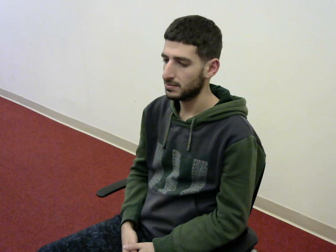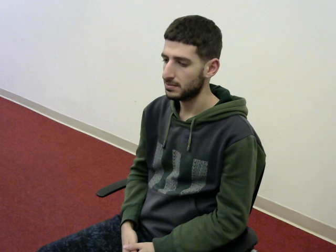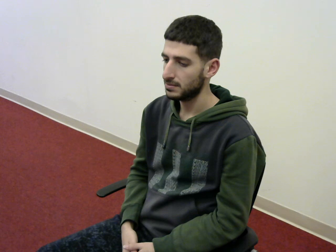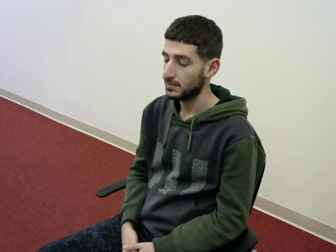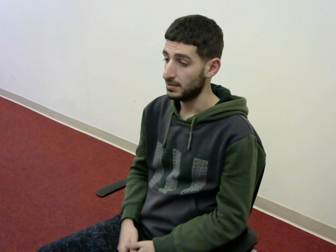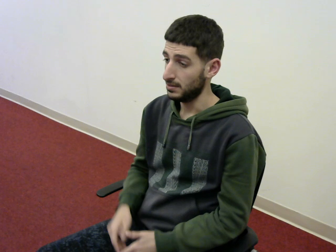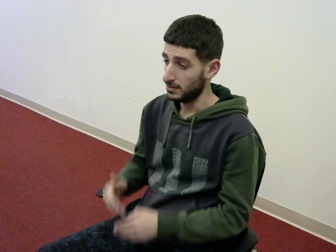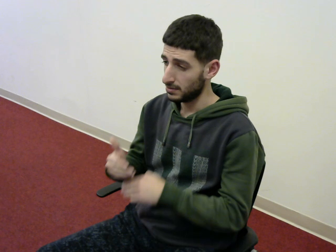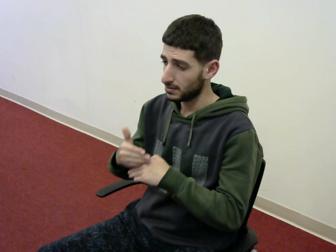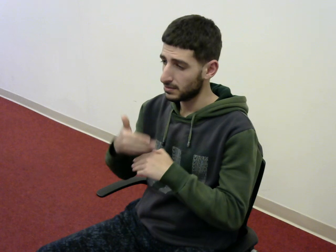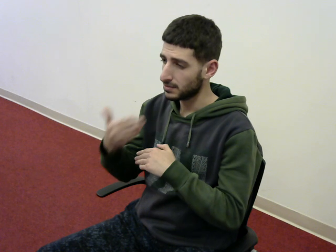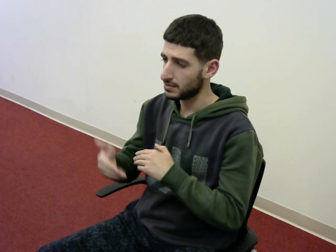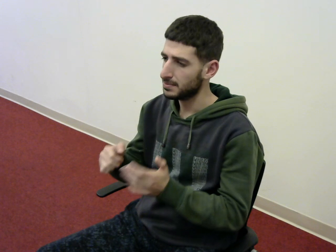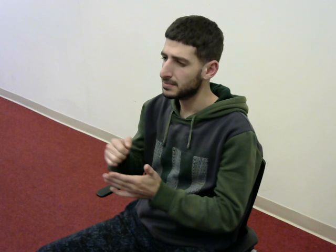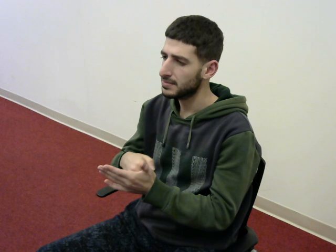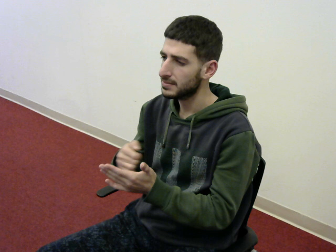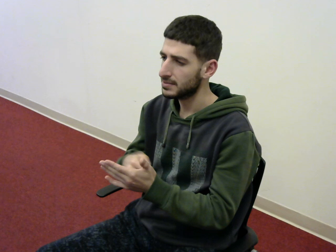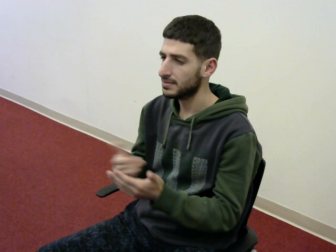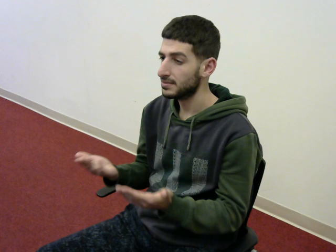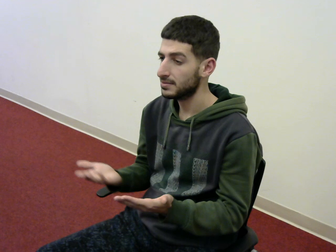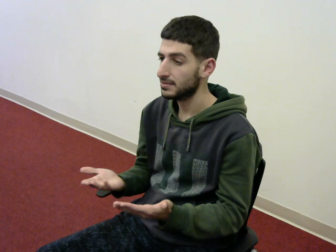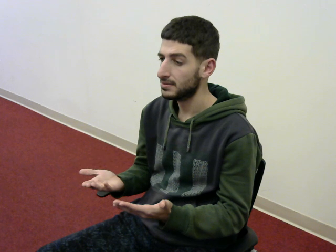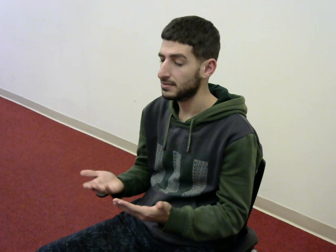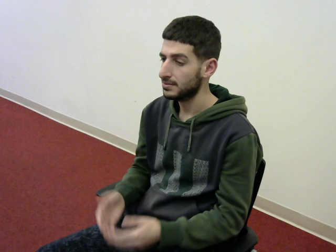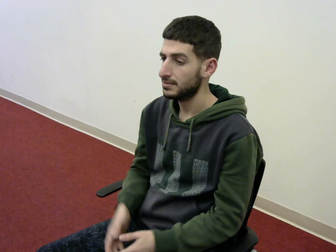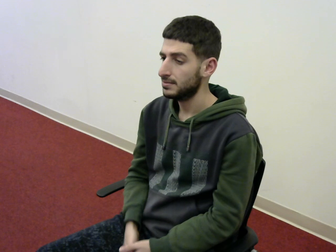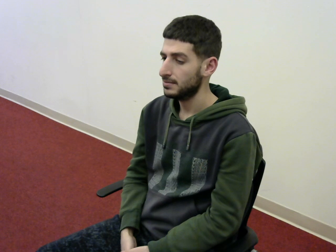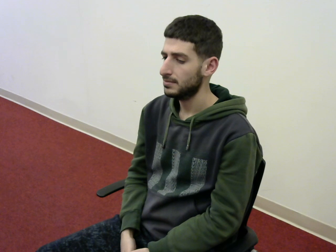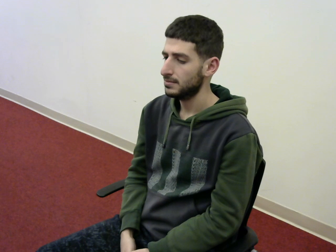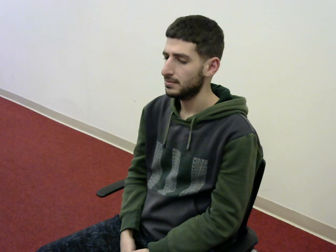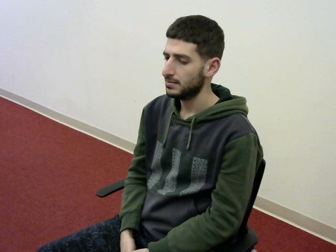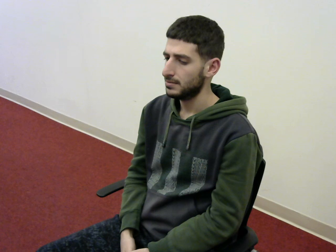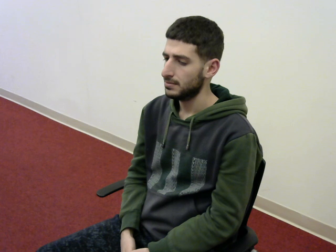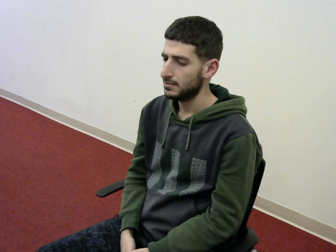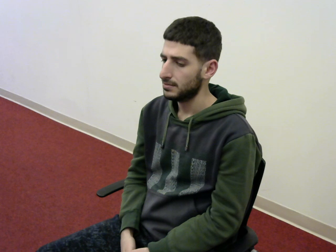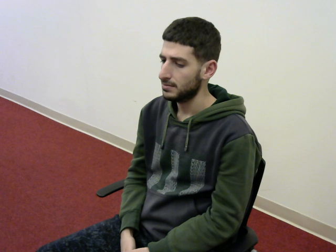Gecikməyinizin səbəbi nədir?